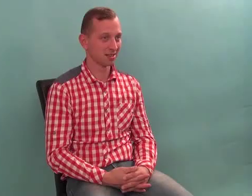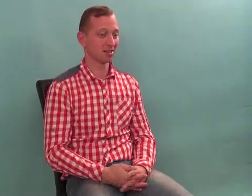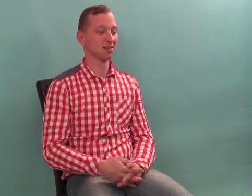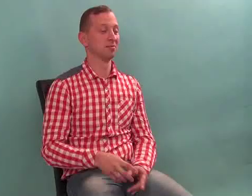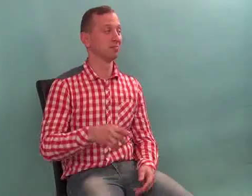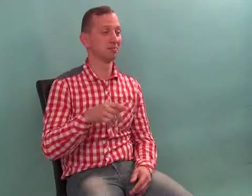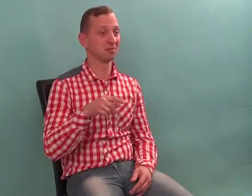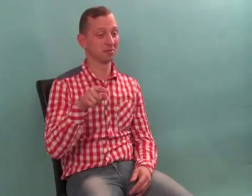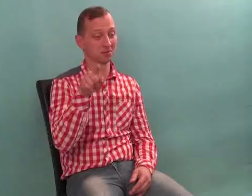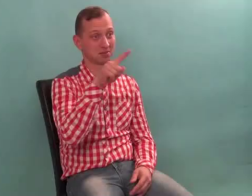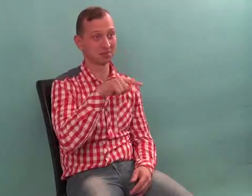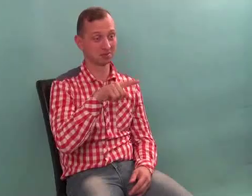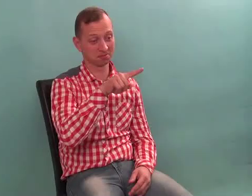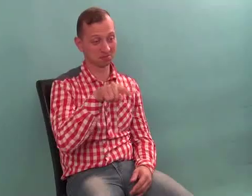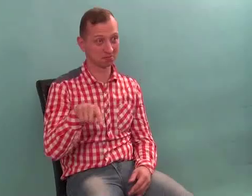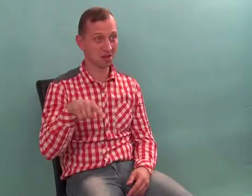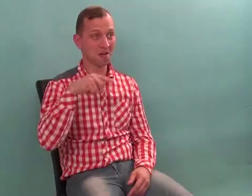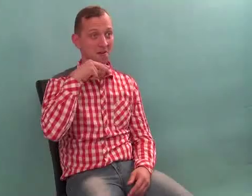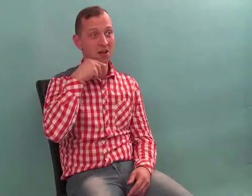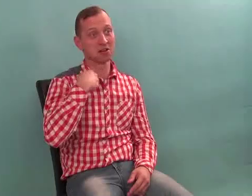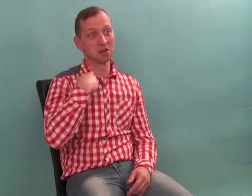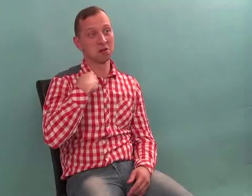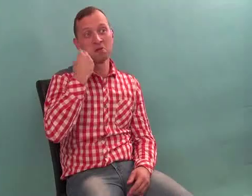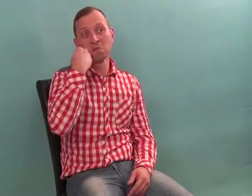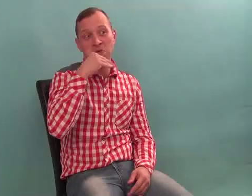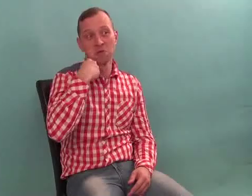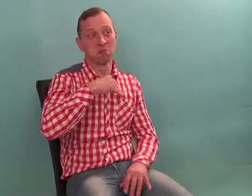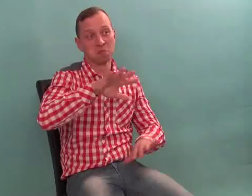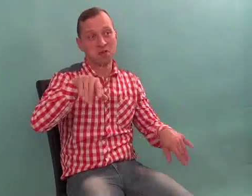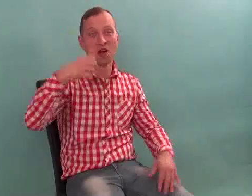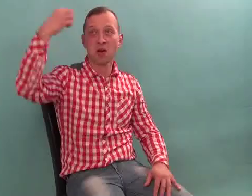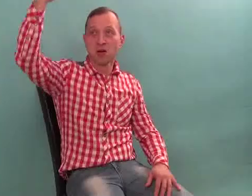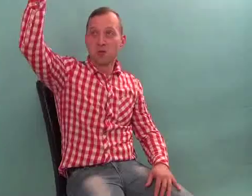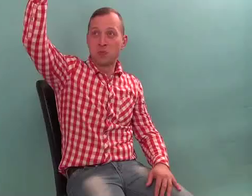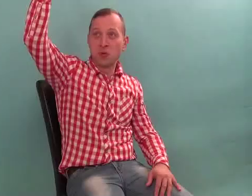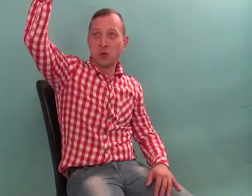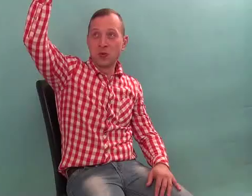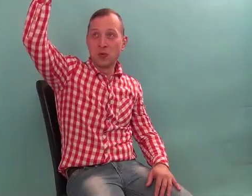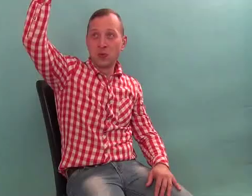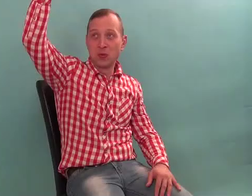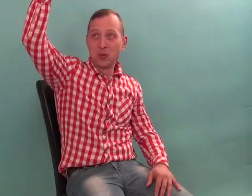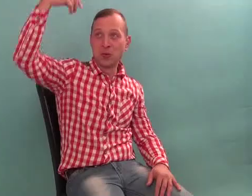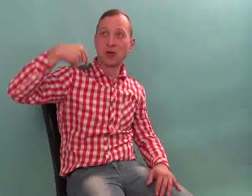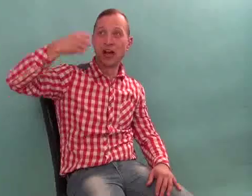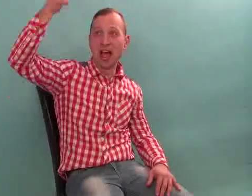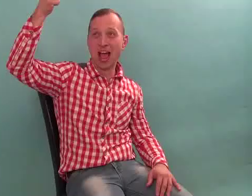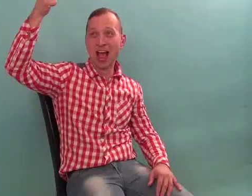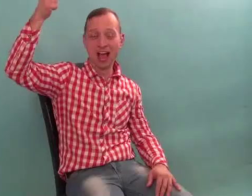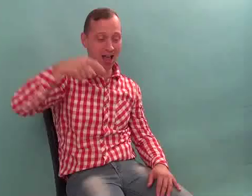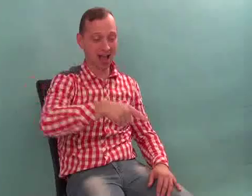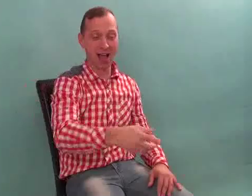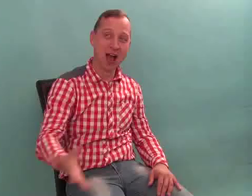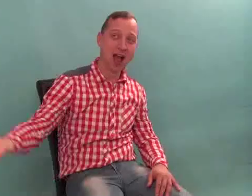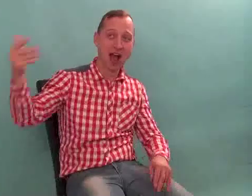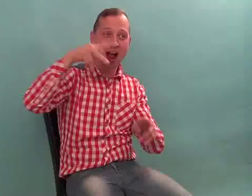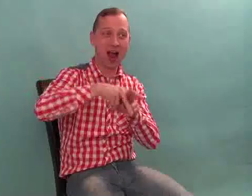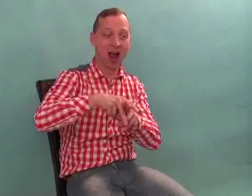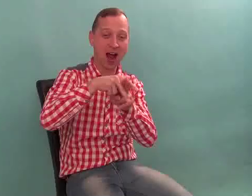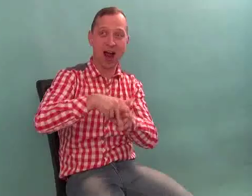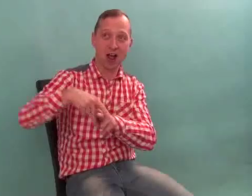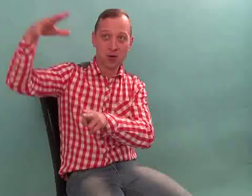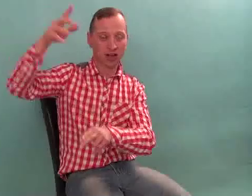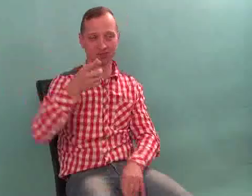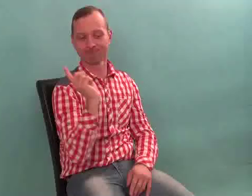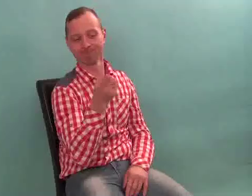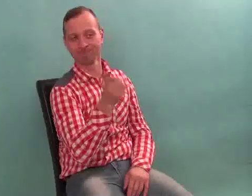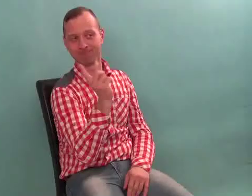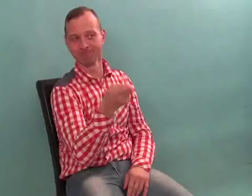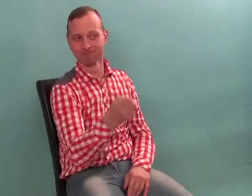Okrągły skreślony znak, to na przykład nad morzem albo na basenie jest prysznic, więc nie wolno brać konia pod prysznic.